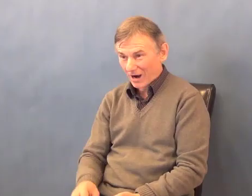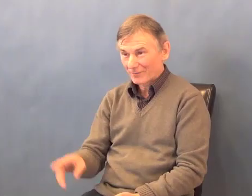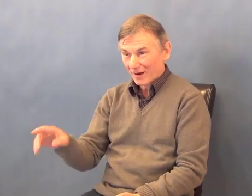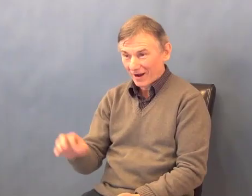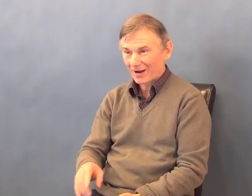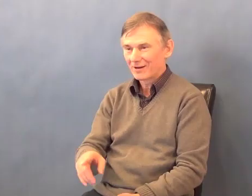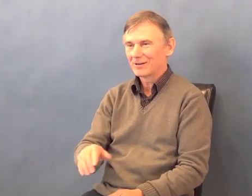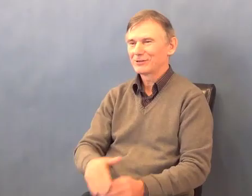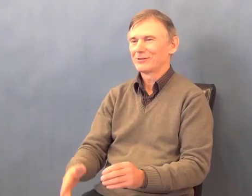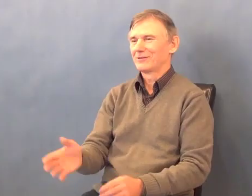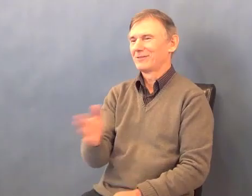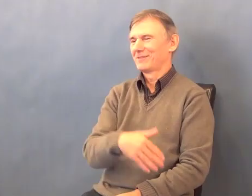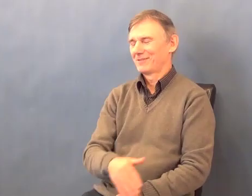O akurat!